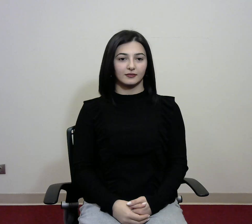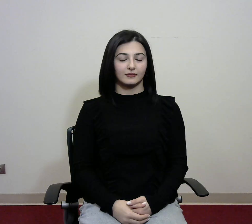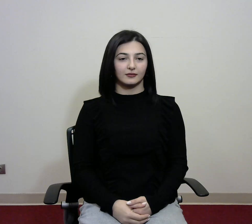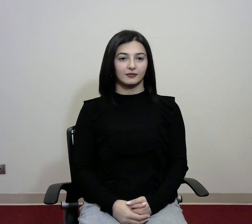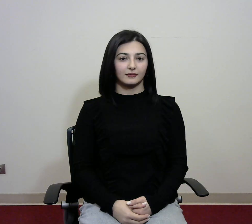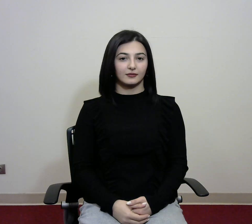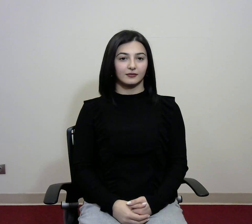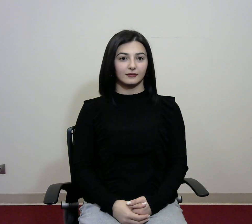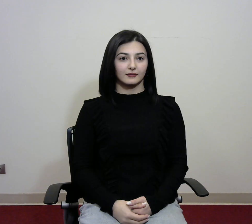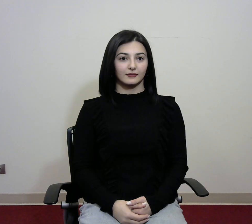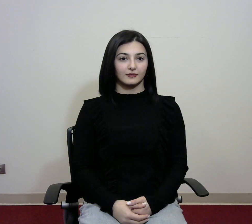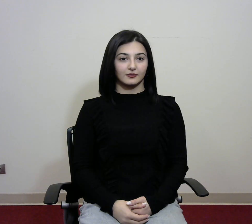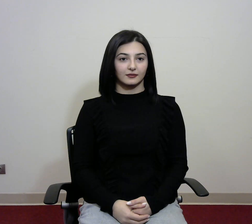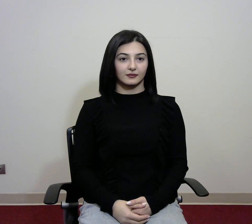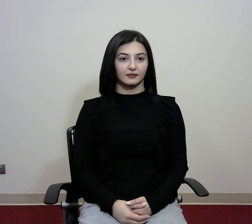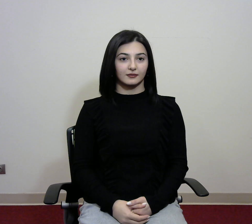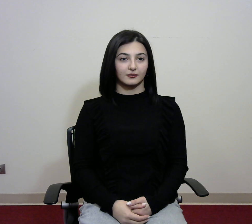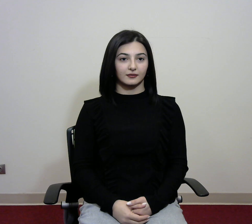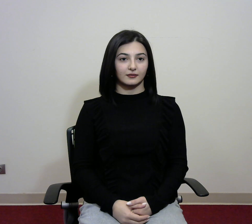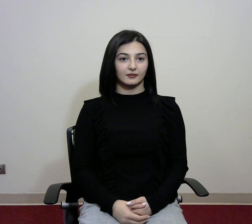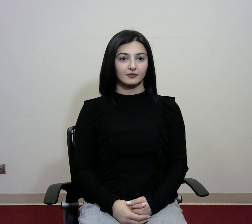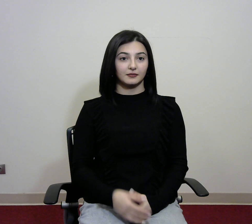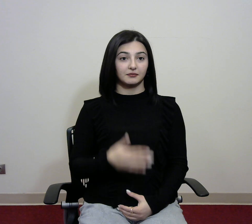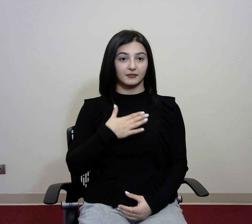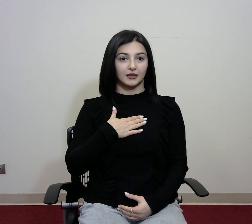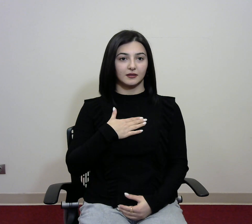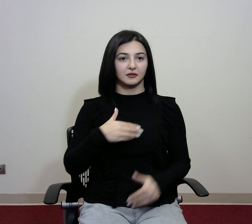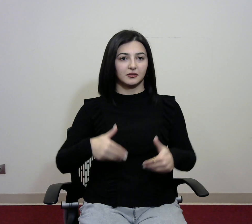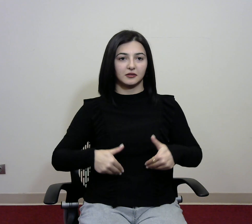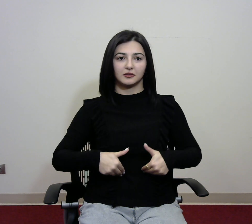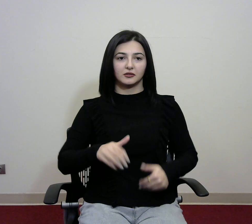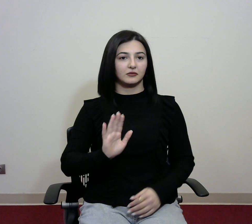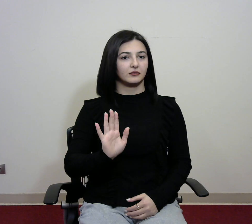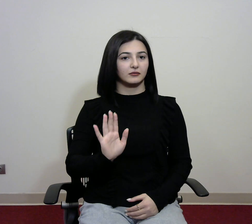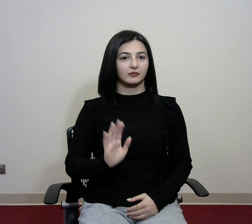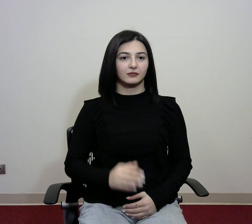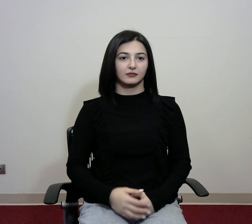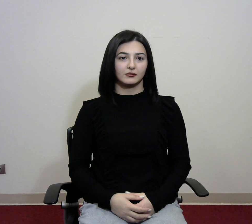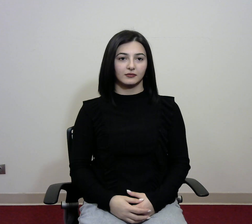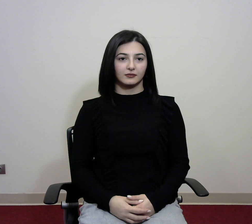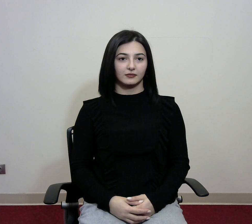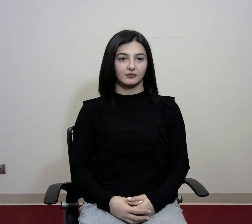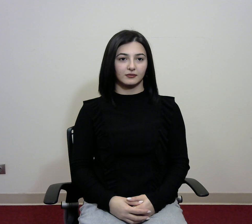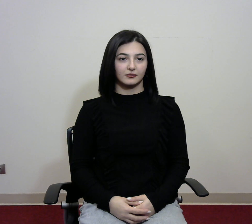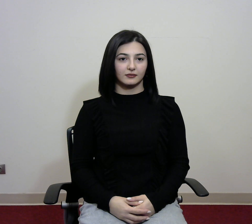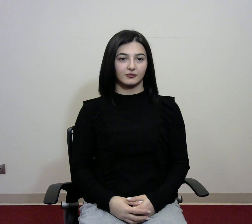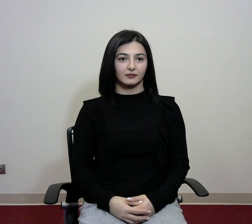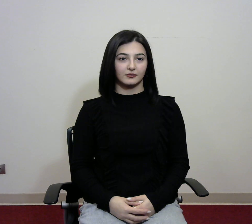Mən ac deyiləm